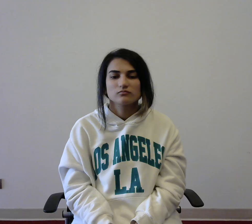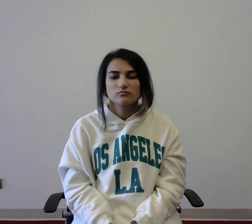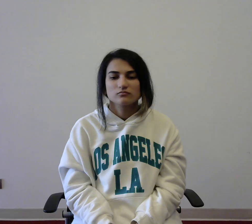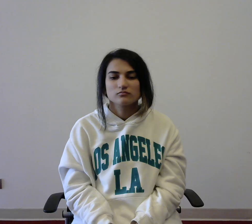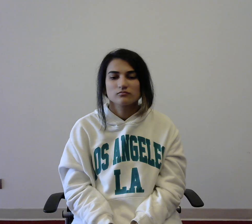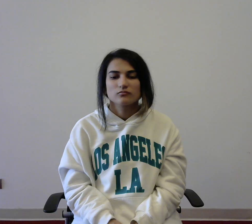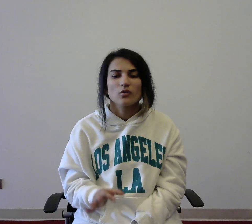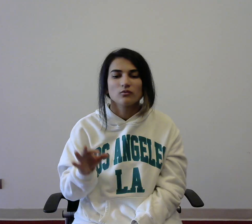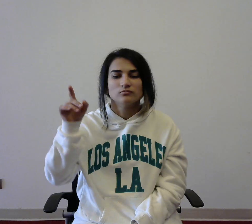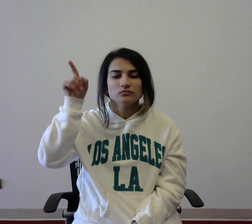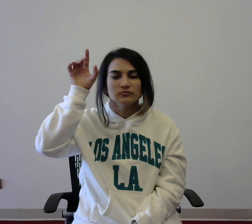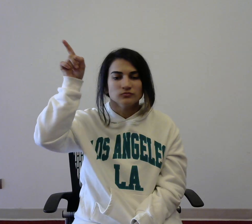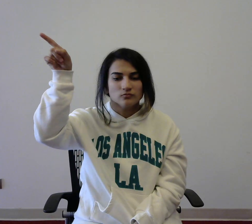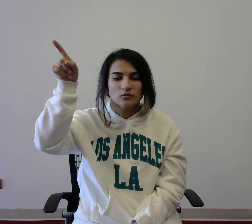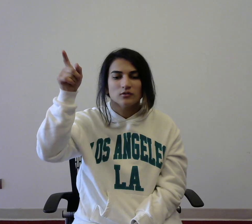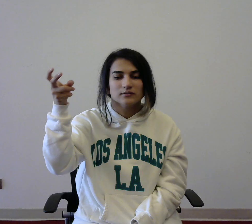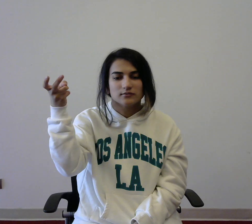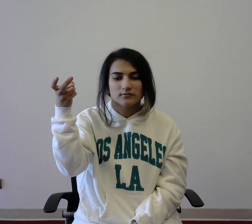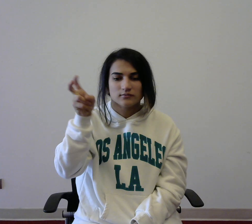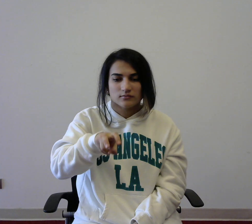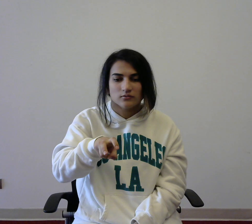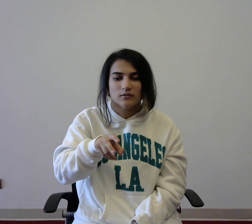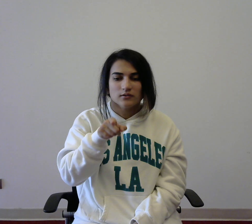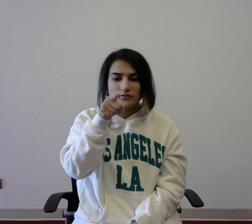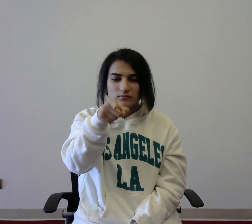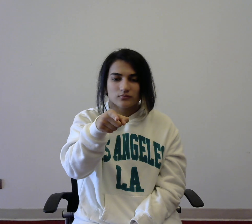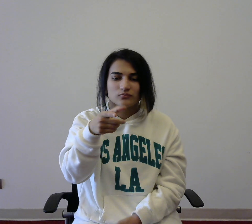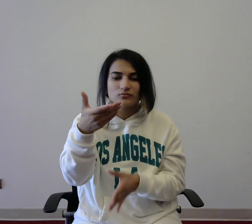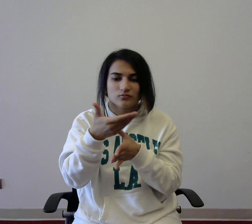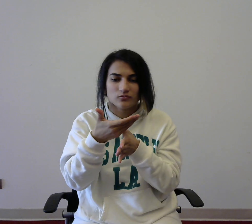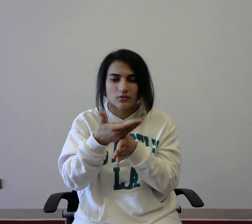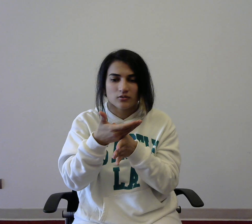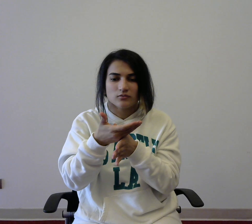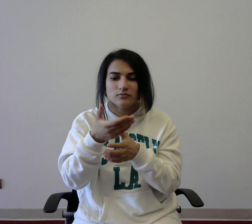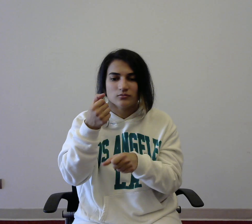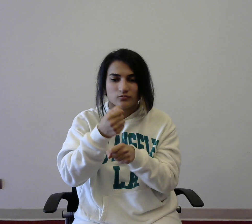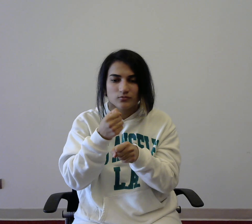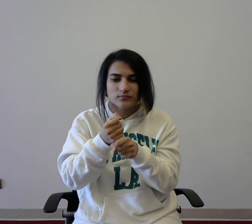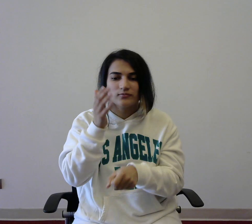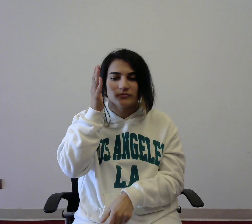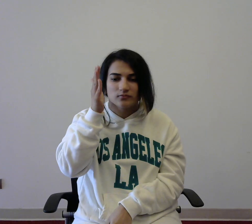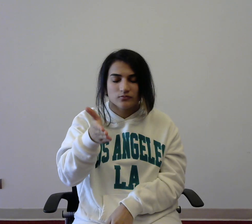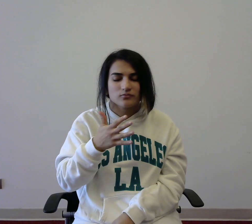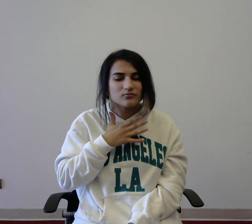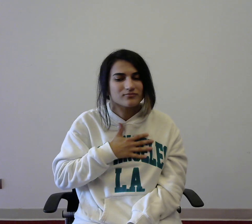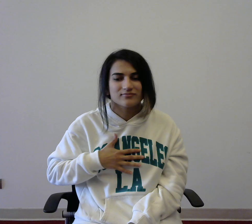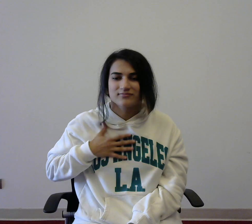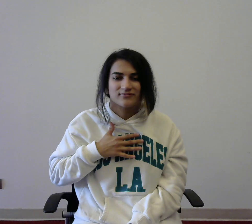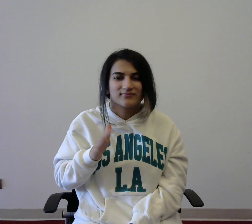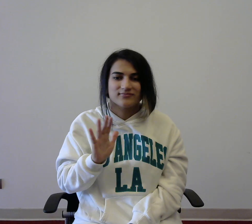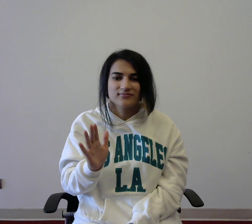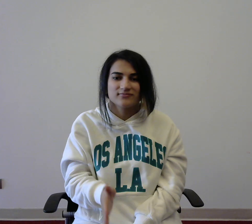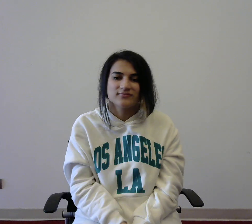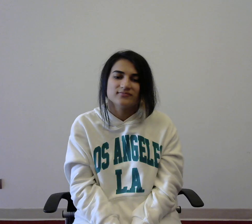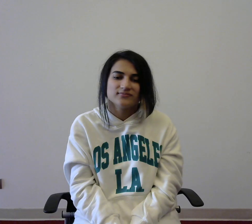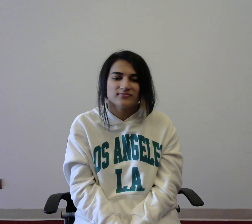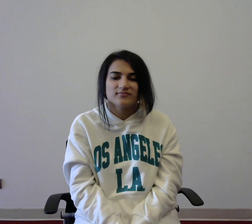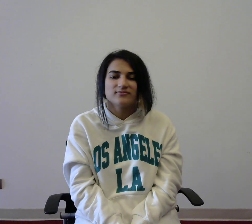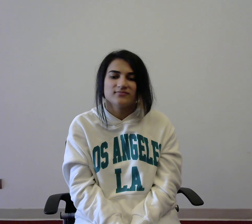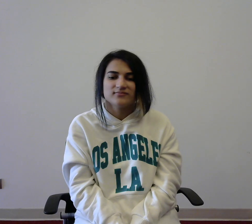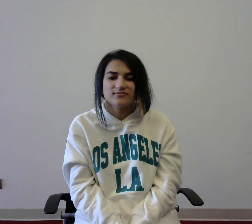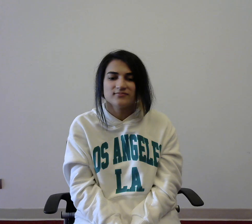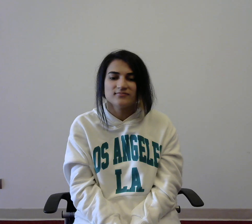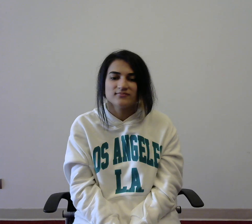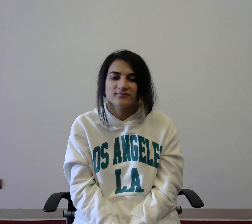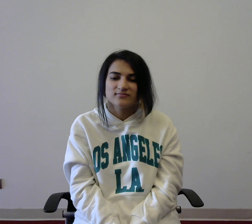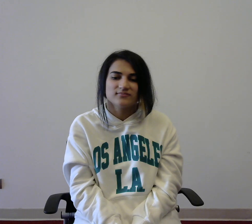O gəlib sizə kömək edəcək, narahat olmayın